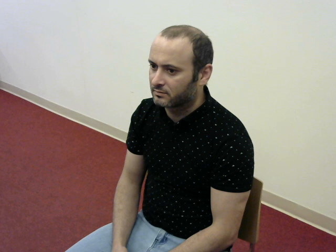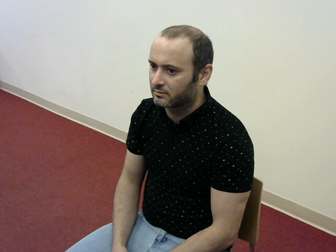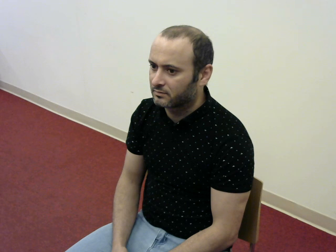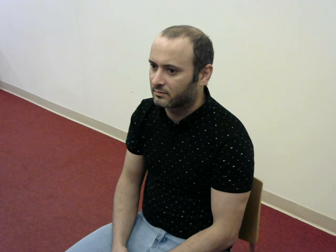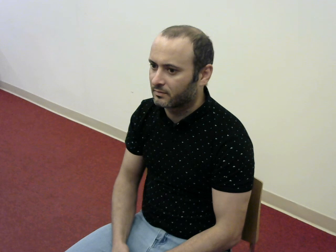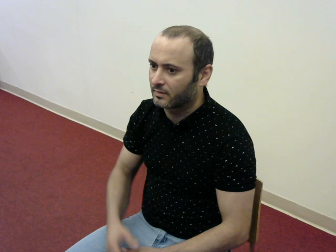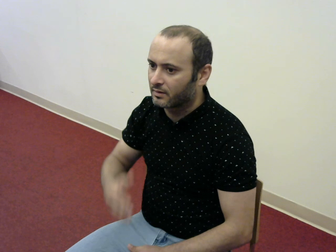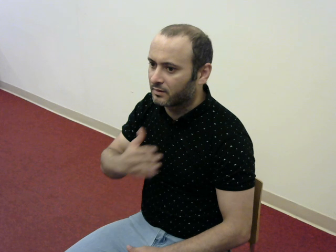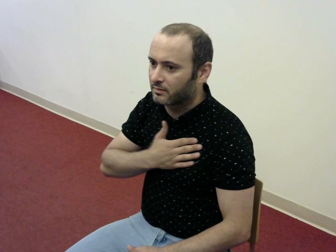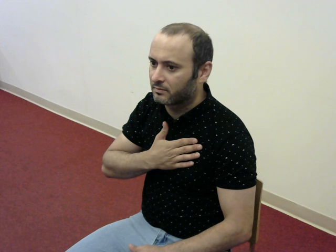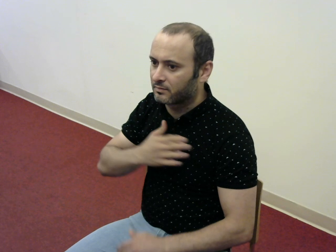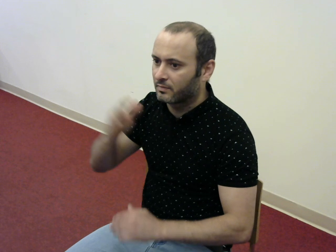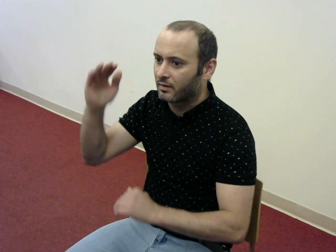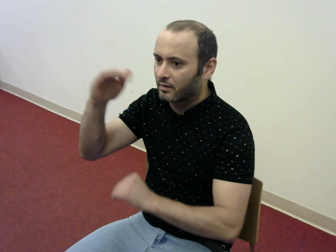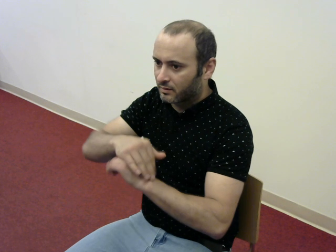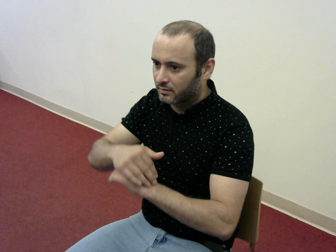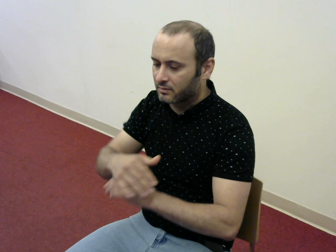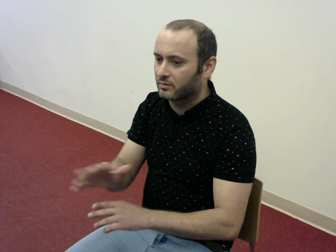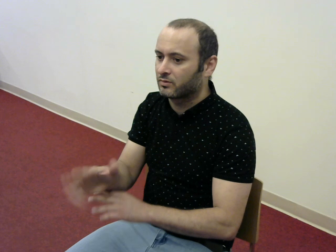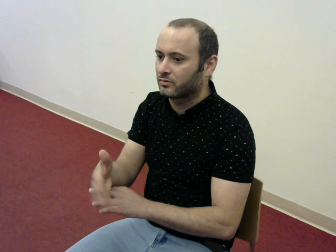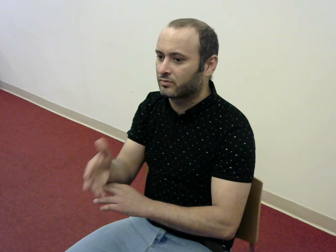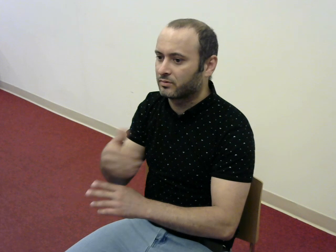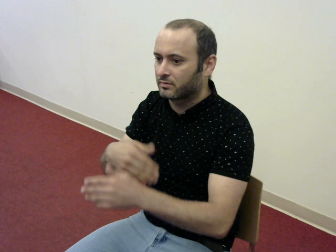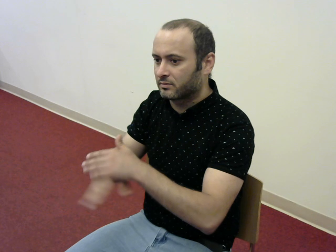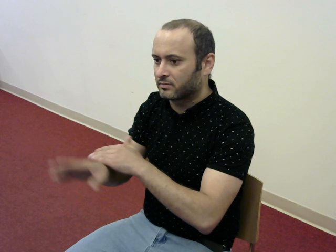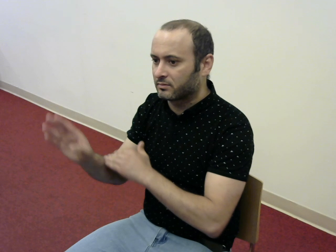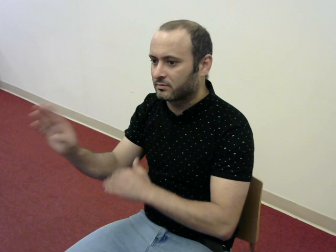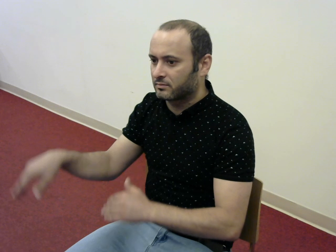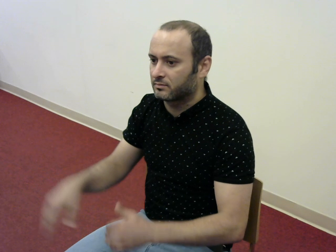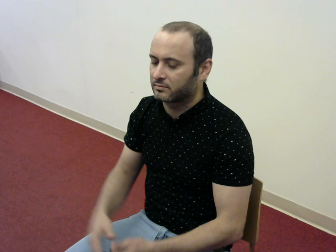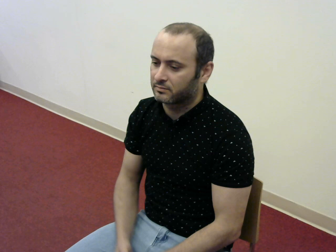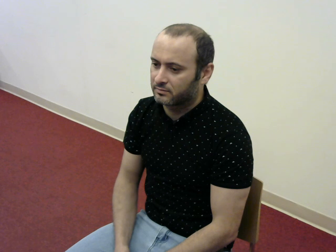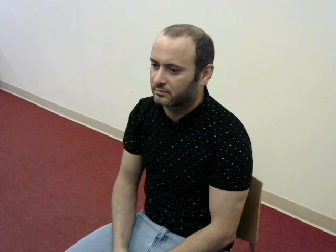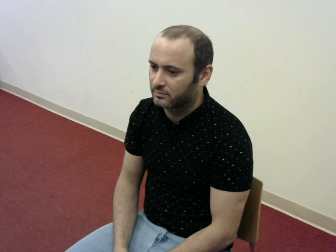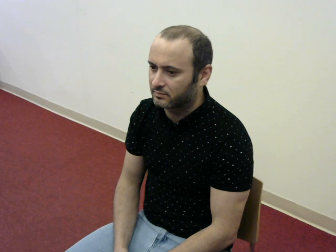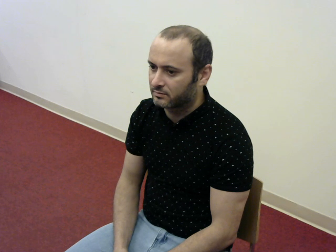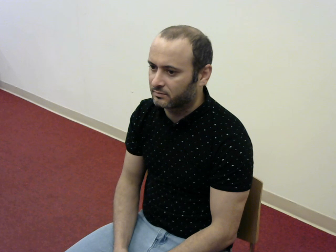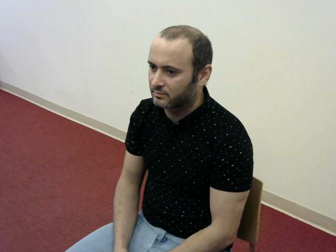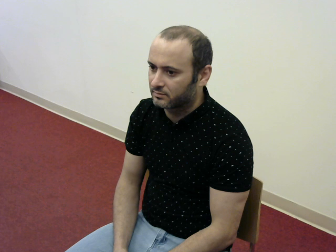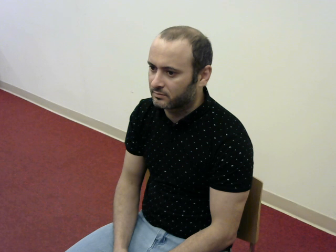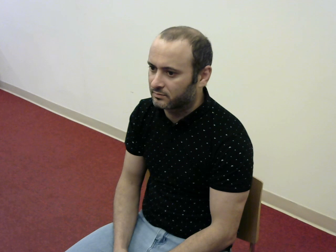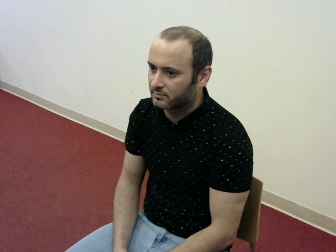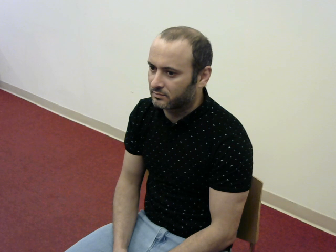Mən axşamlar gəzməyə çıxıram